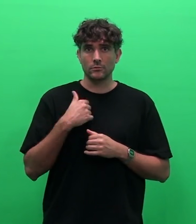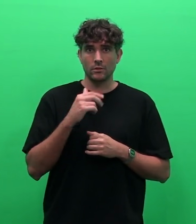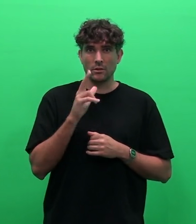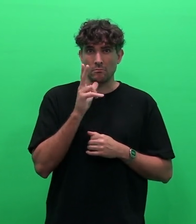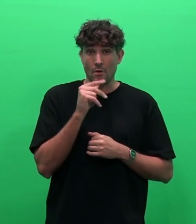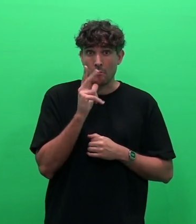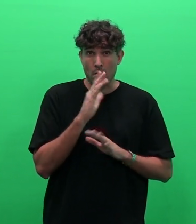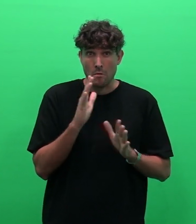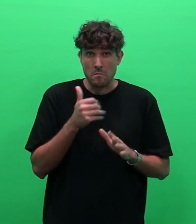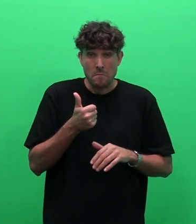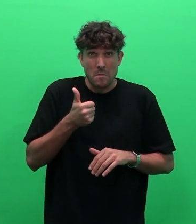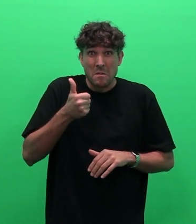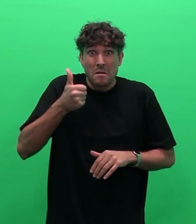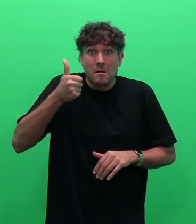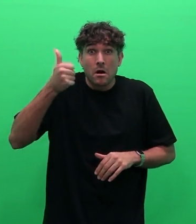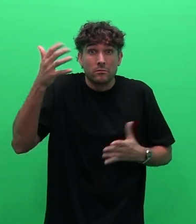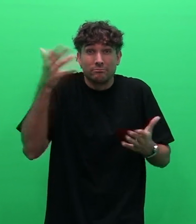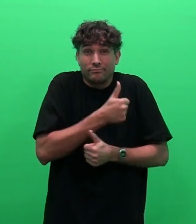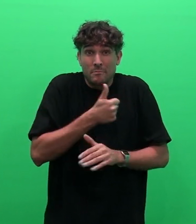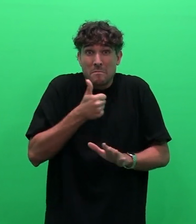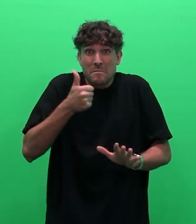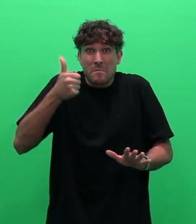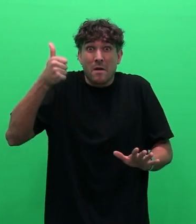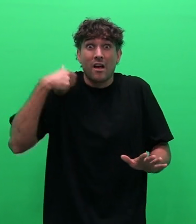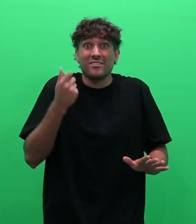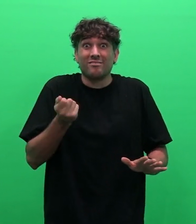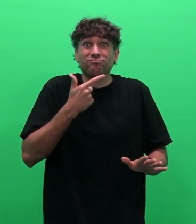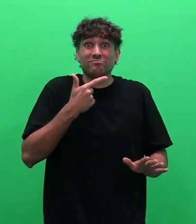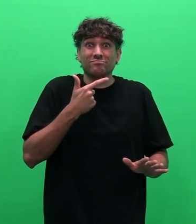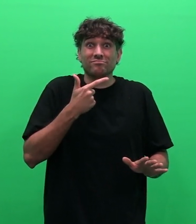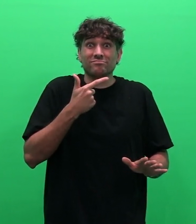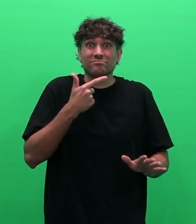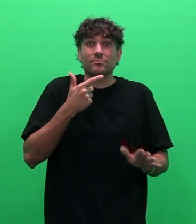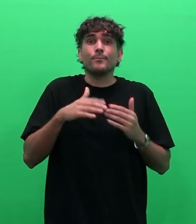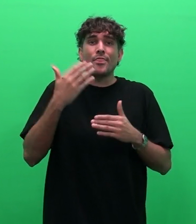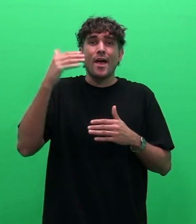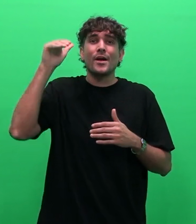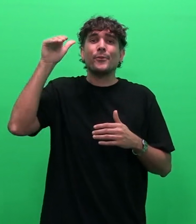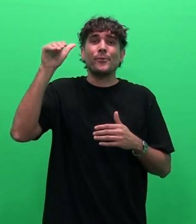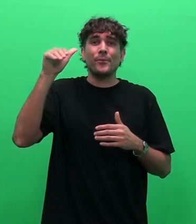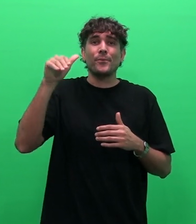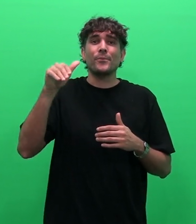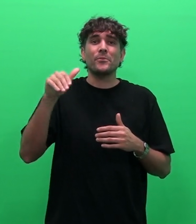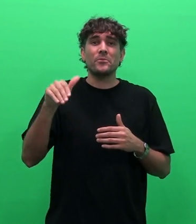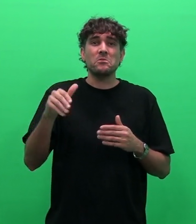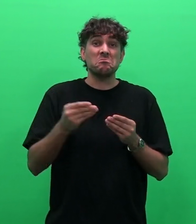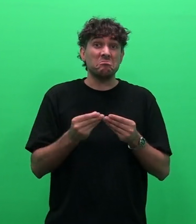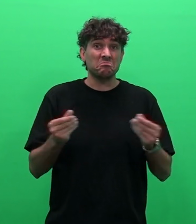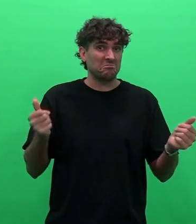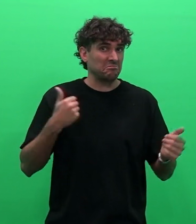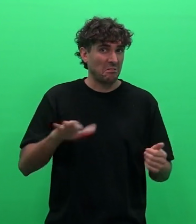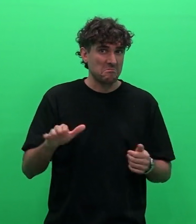Quan em fa molt de mal i ja no puc més, em prenc una pastilla i el dolor comença a dismunuïr i desapareix.